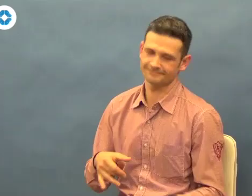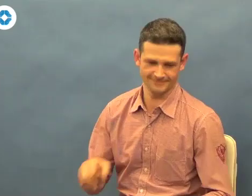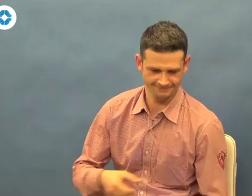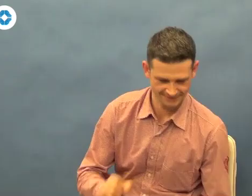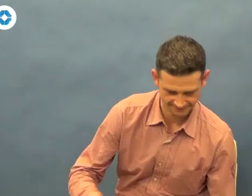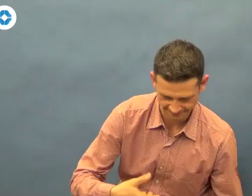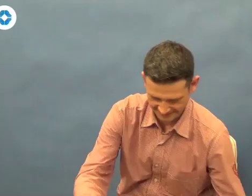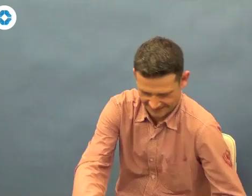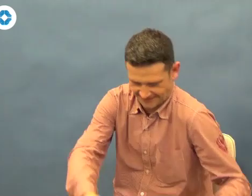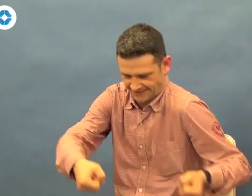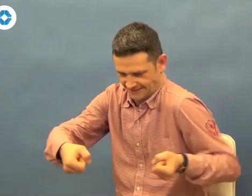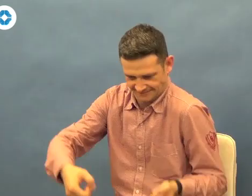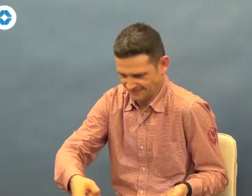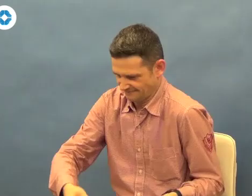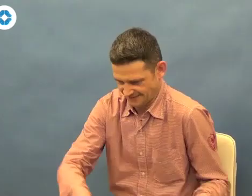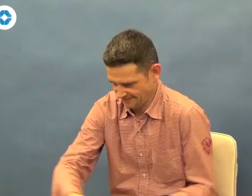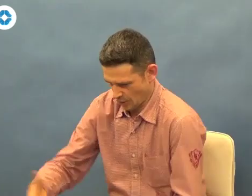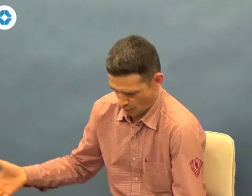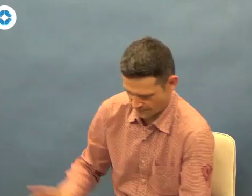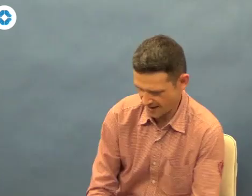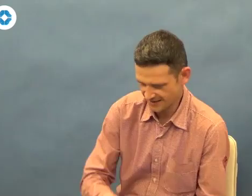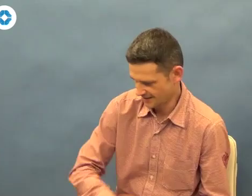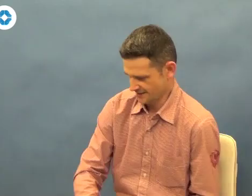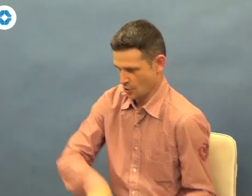Postawił rower, który leżał.